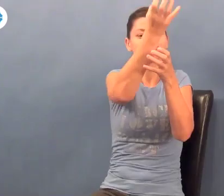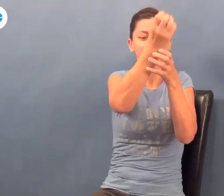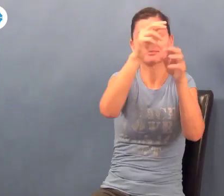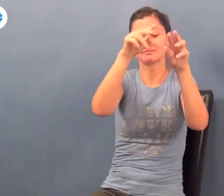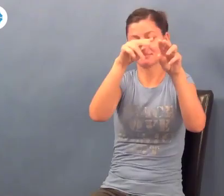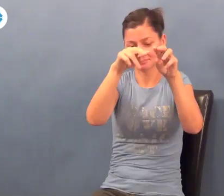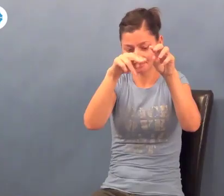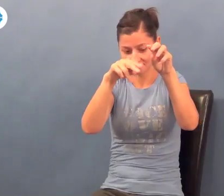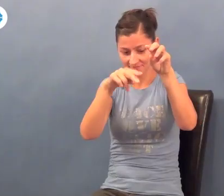Schodzi z drzewa.